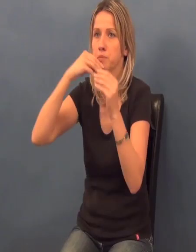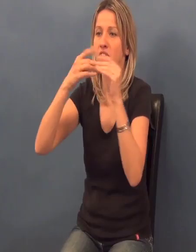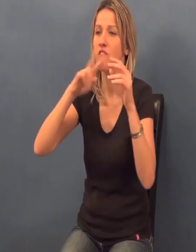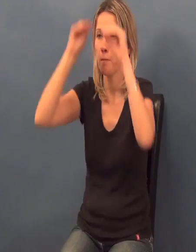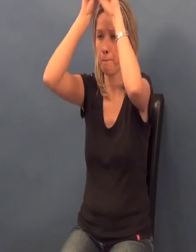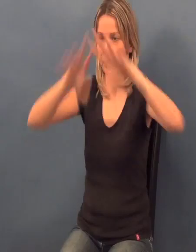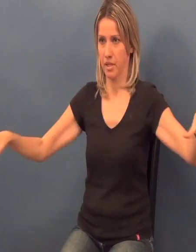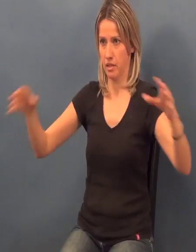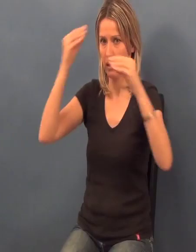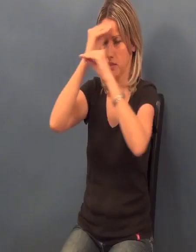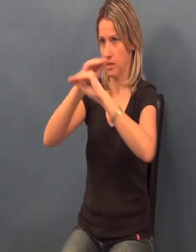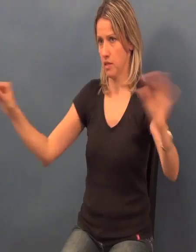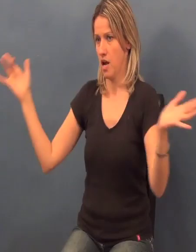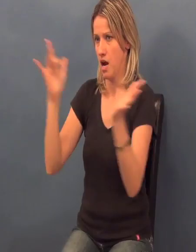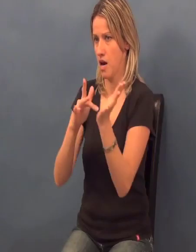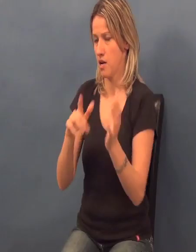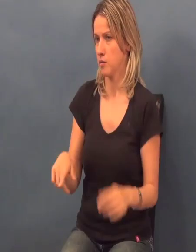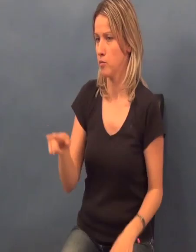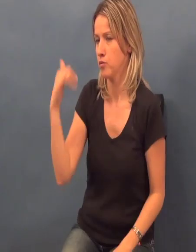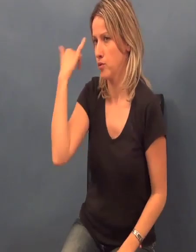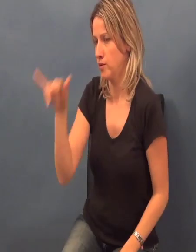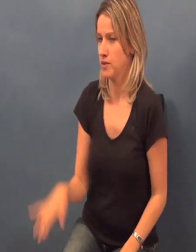Woda trysnęła z czujnika przeciwpożarowego. Było zawiadomienie o alarmie. To był błąd.